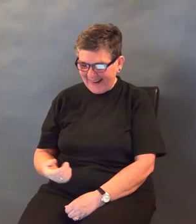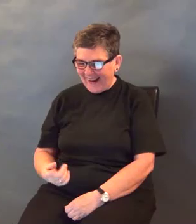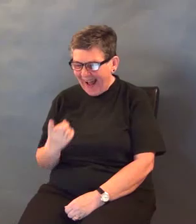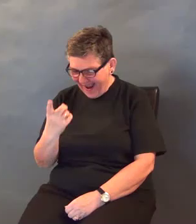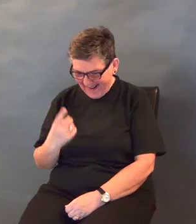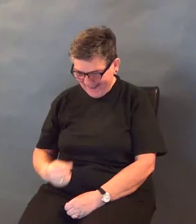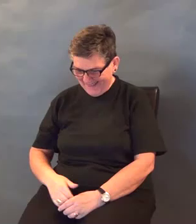Jeden.